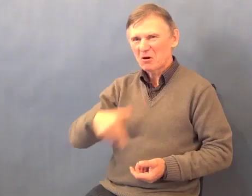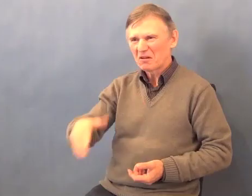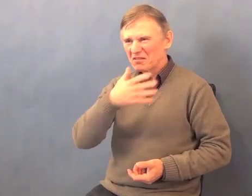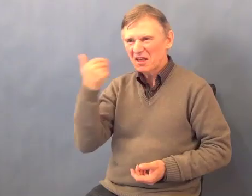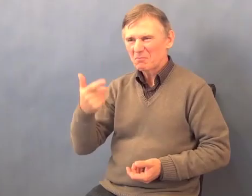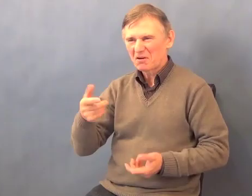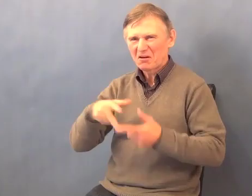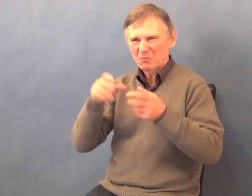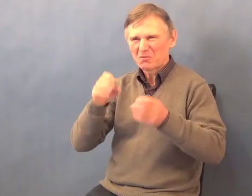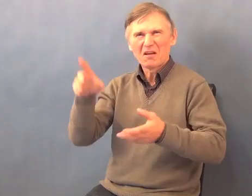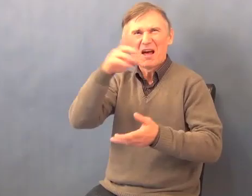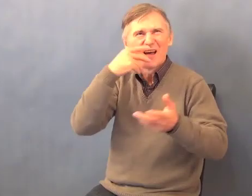W Polsce nie ma takiego zakazu.